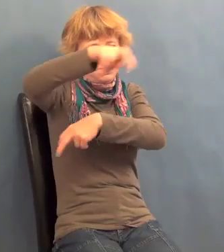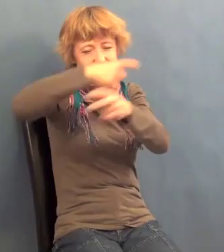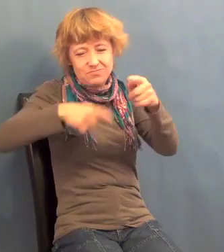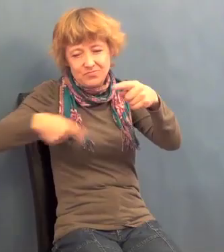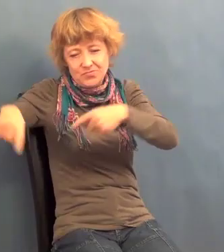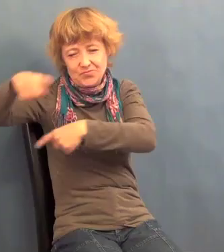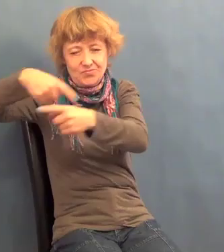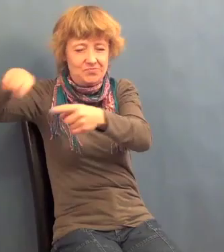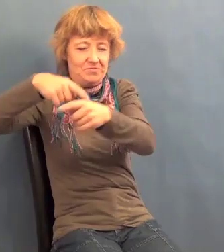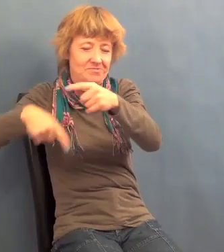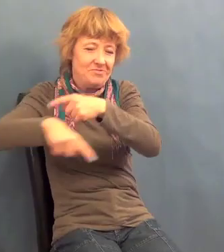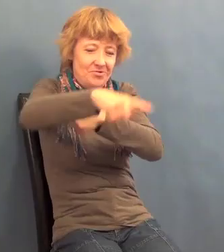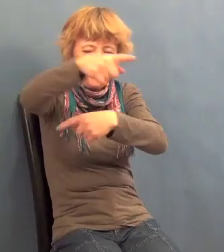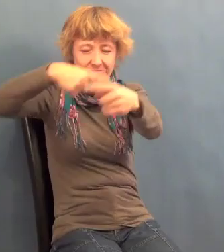Turla się bez ładu i składu.